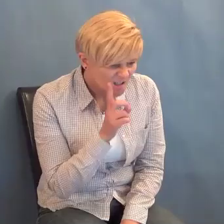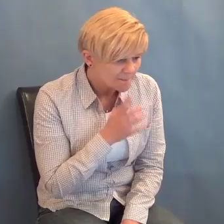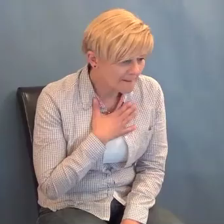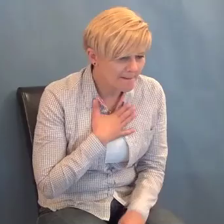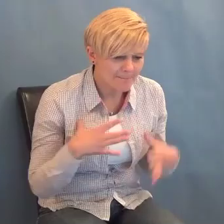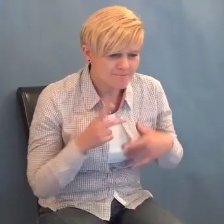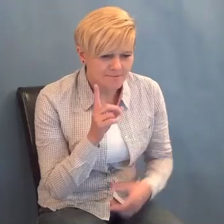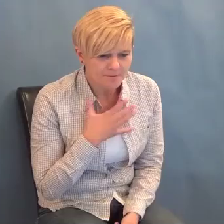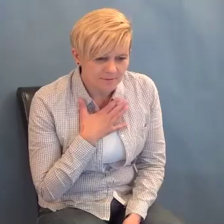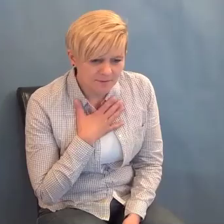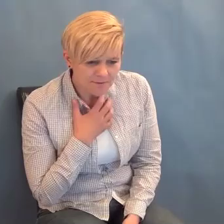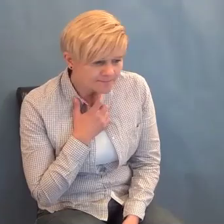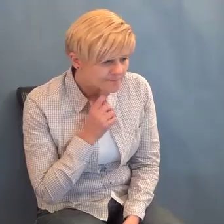Oo, mam, mam wolne, mam, mam.